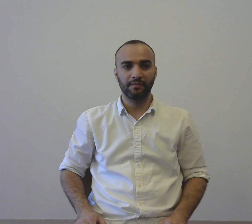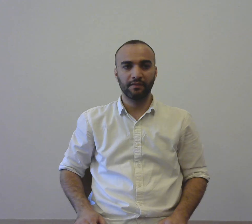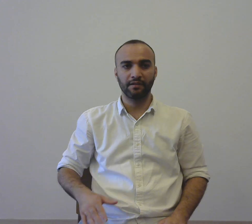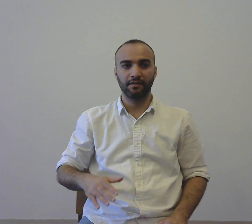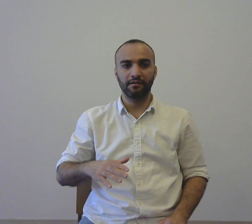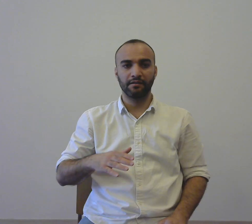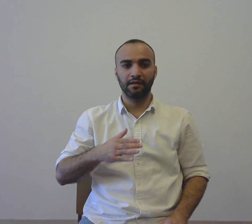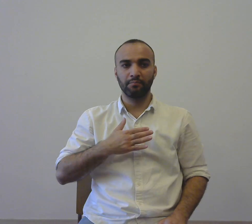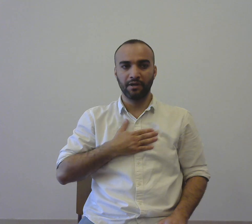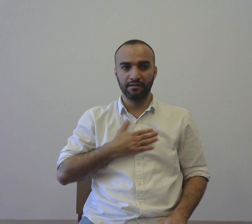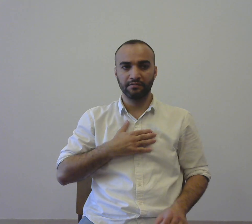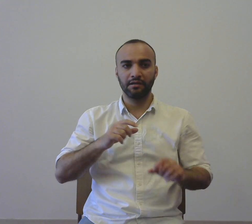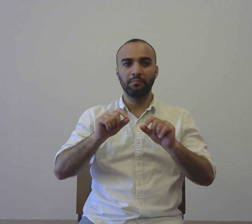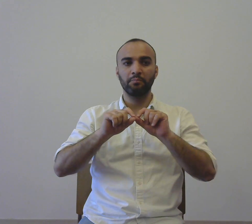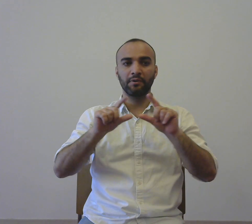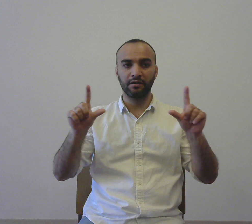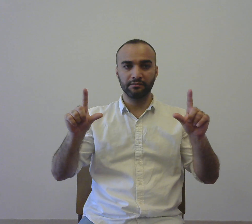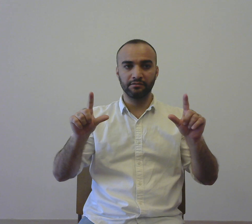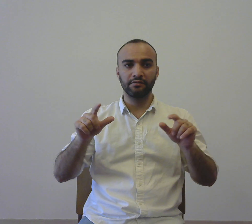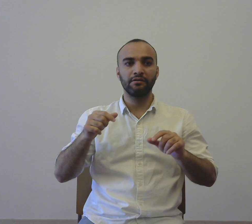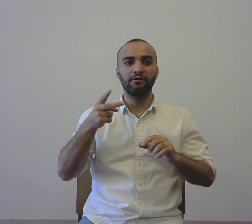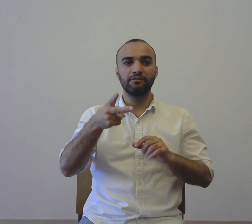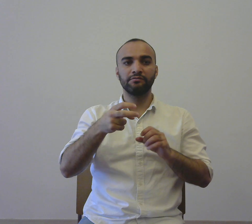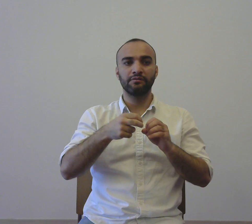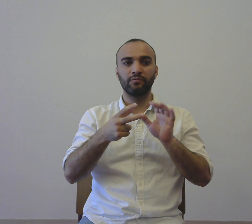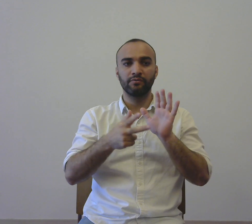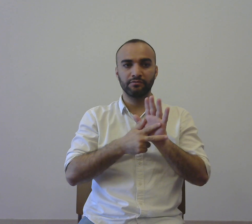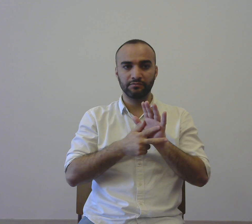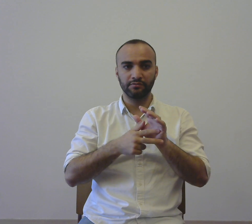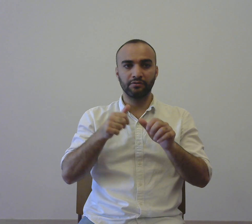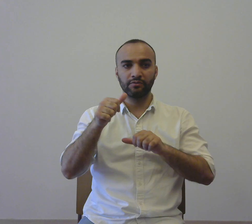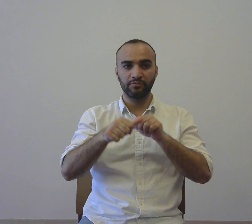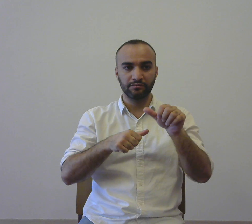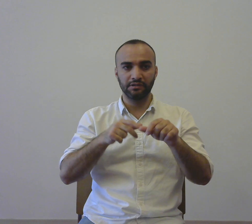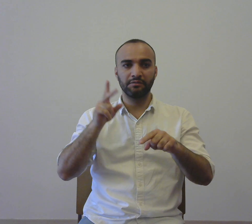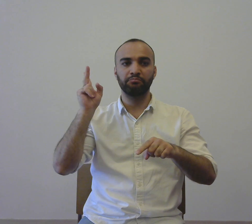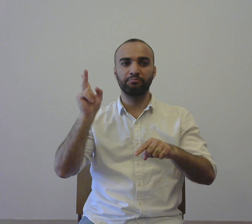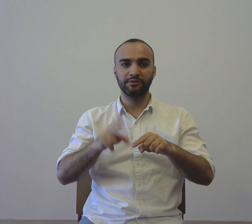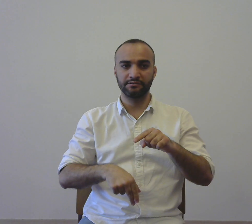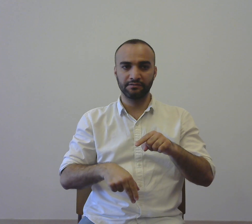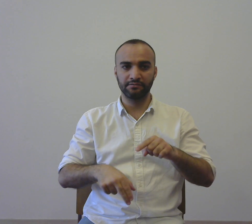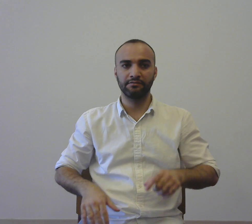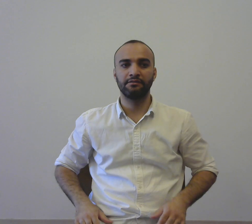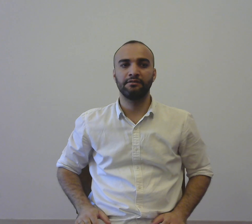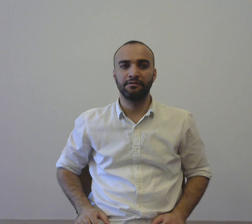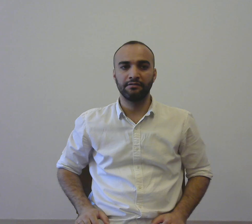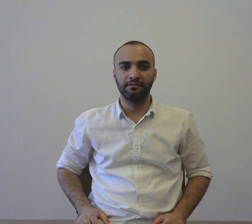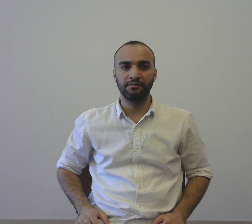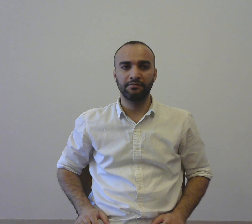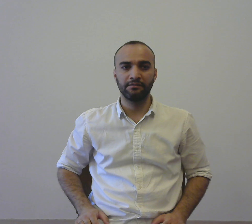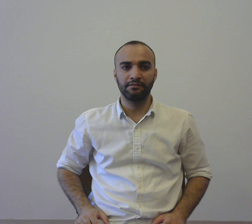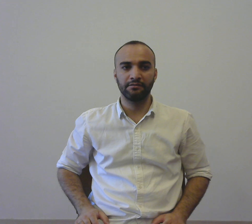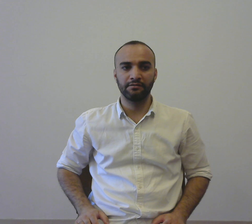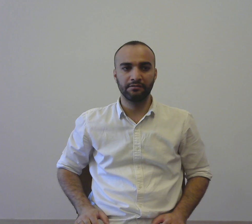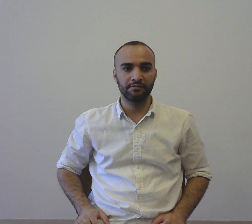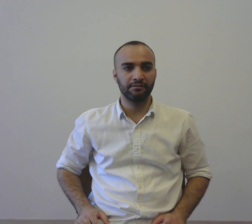Mən məktəbi 2018-ci ildə bitirmişəm